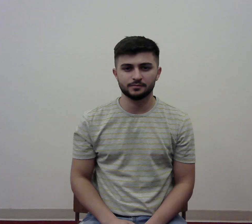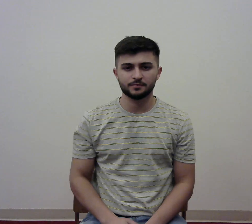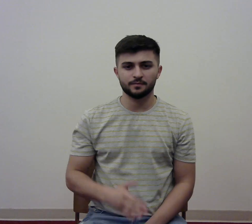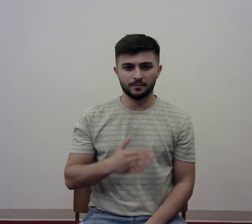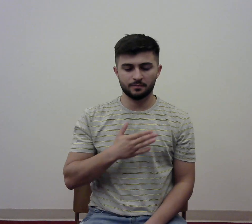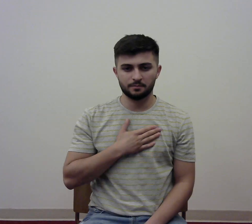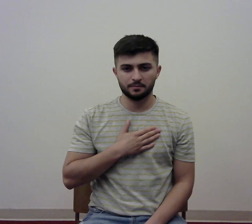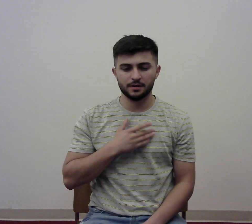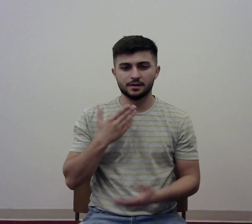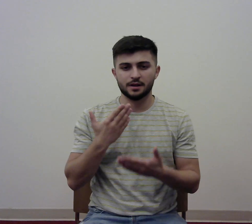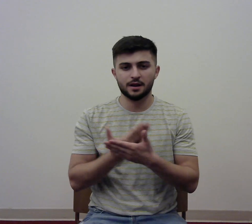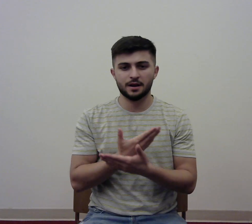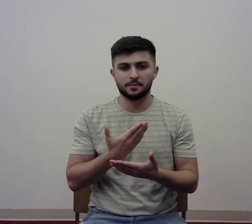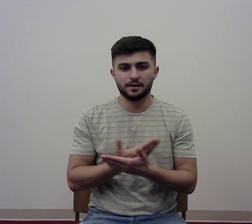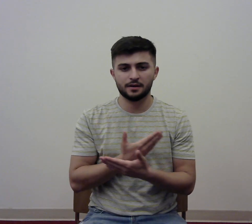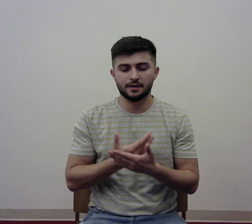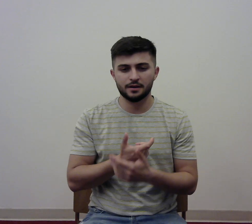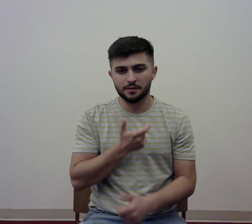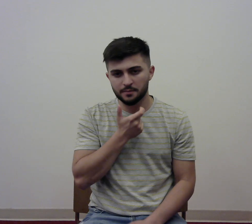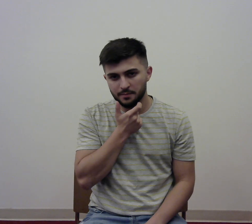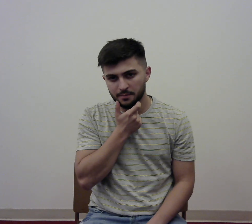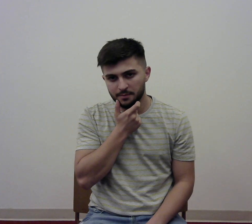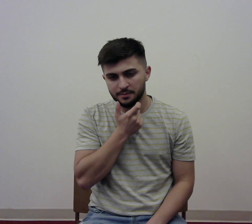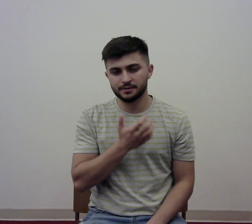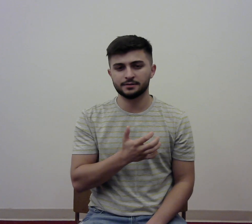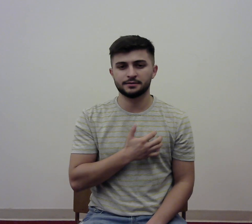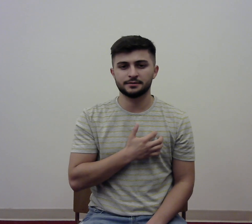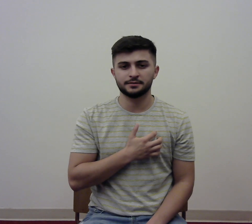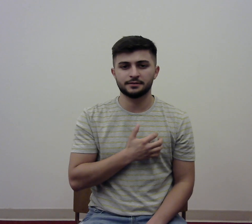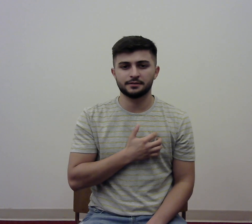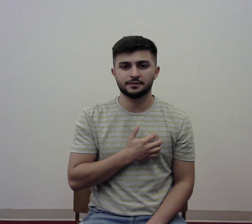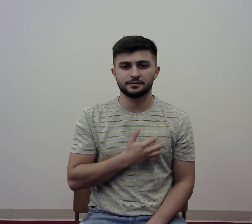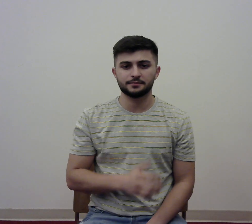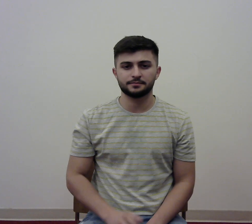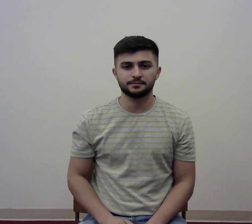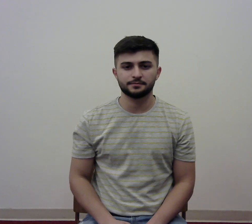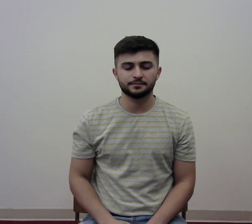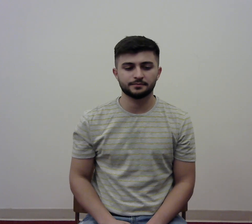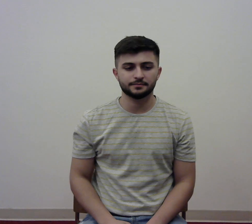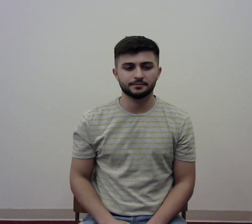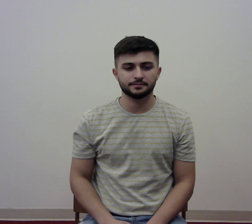Mən xəbərlərə baxmaq istəyirəm